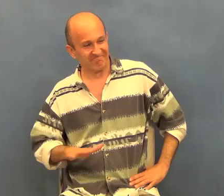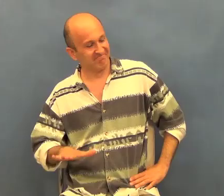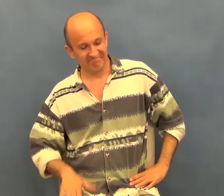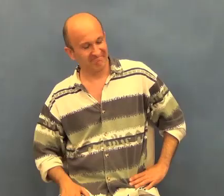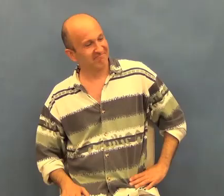Nie.